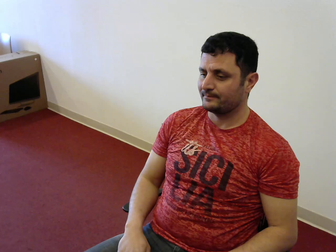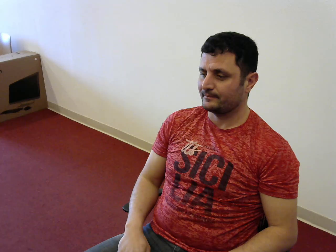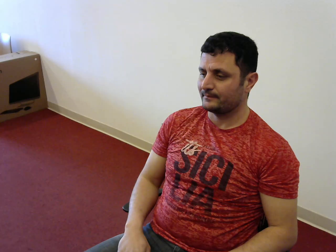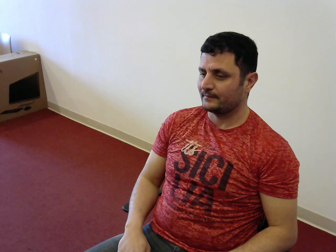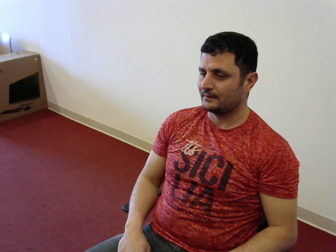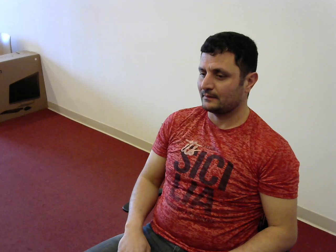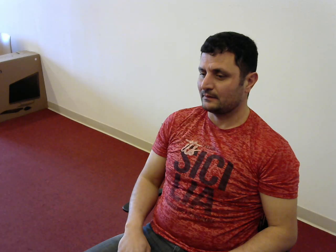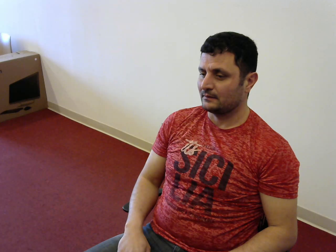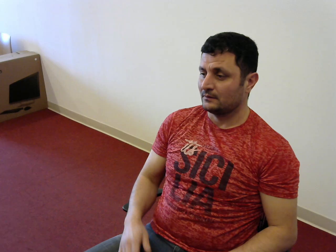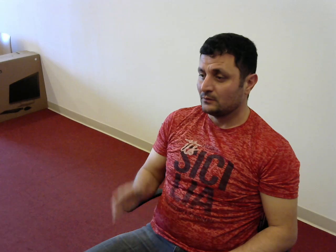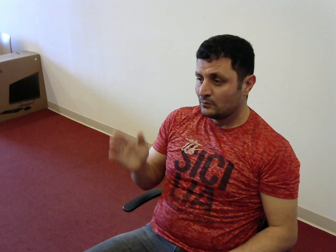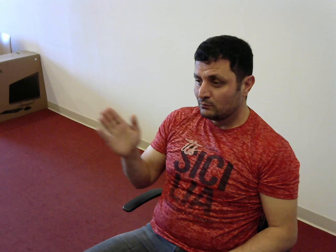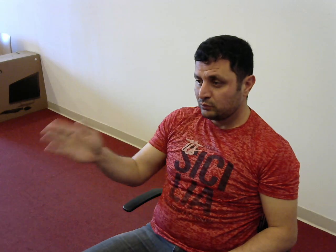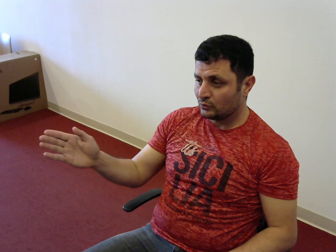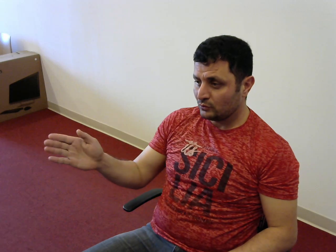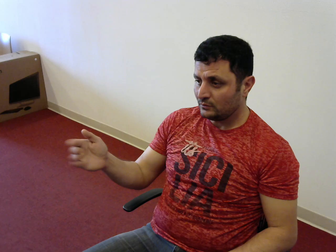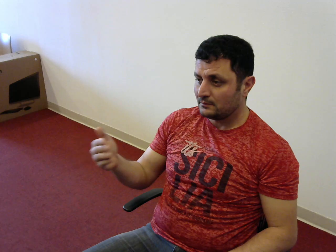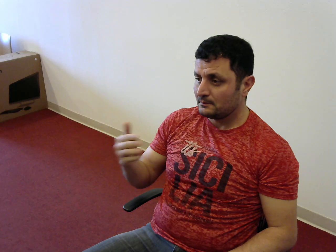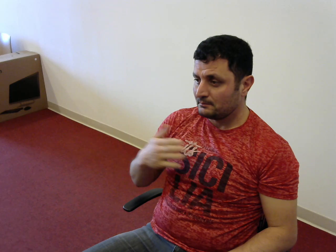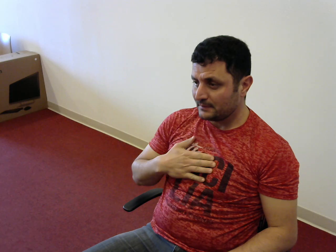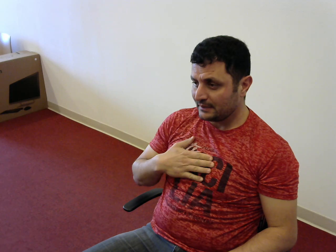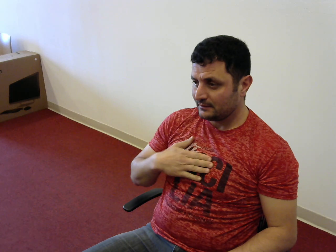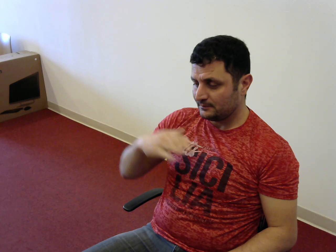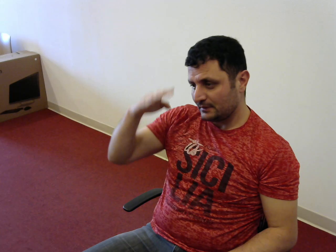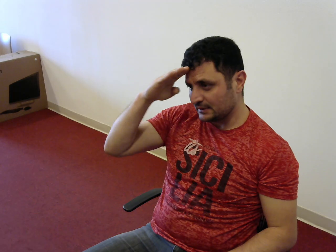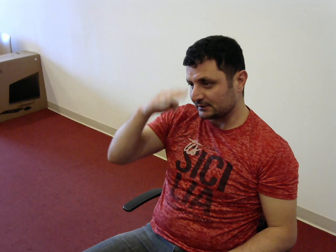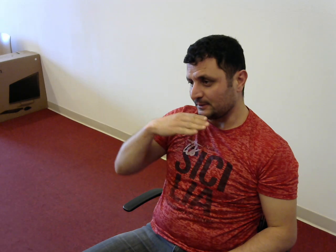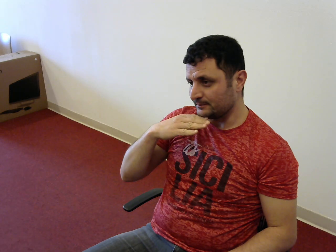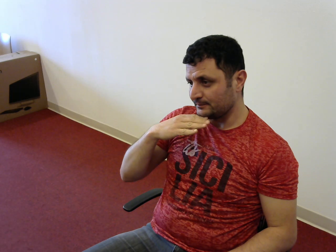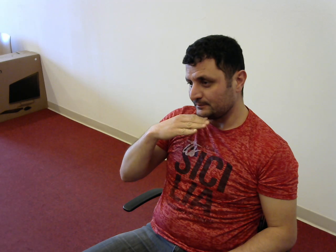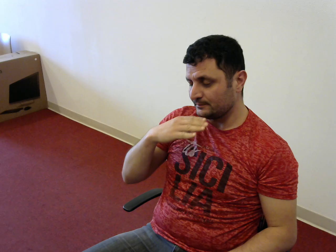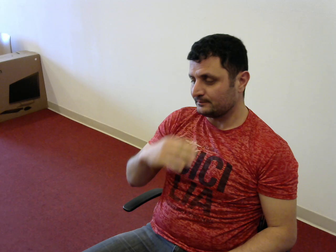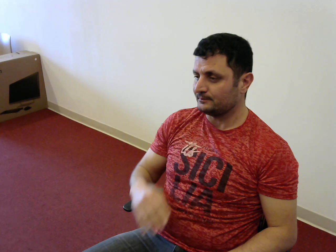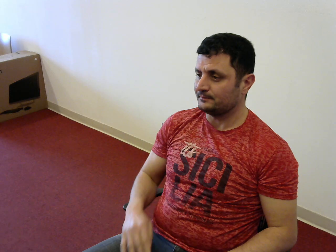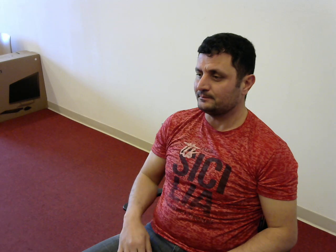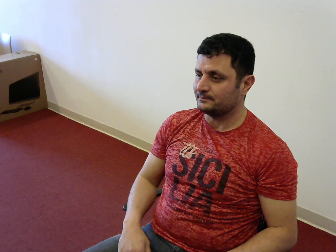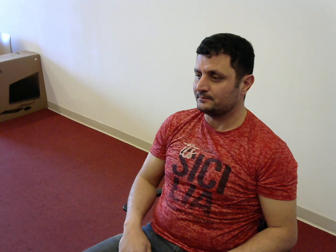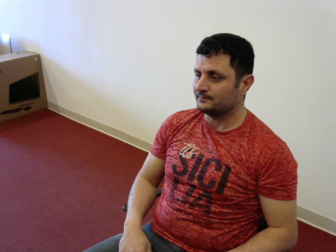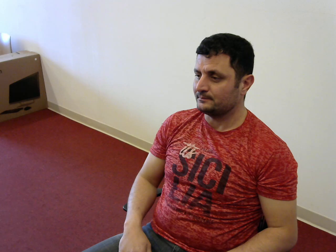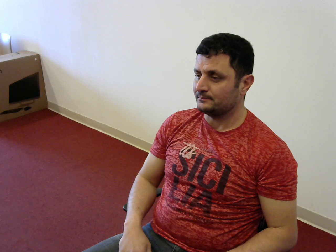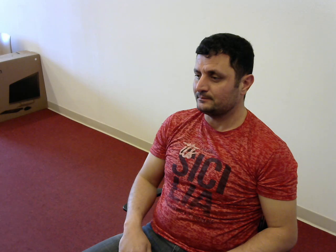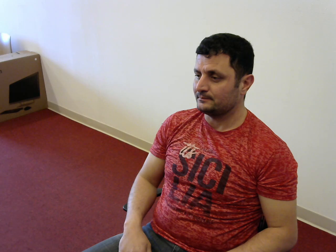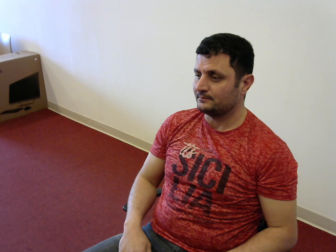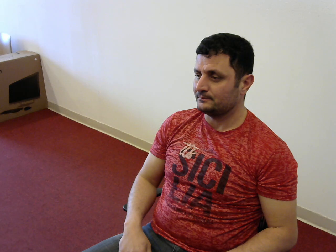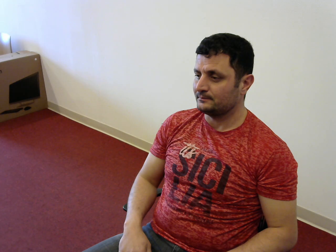Bu mənim atamdır